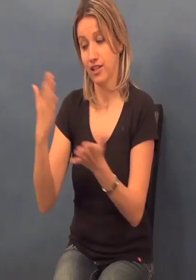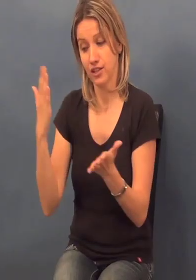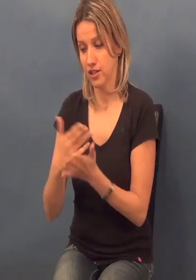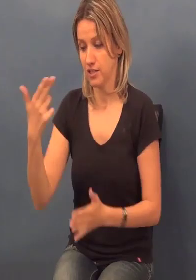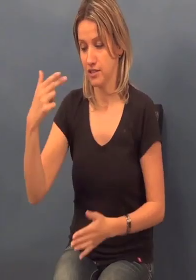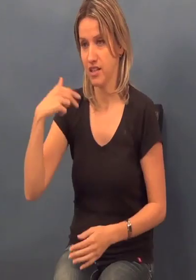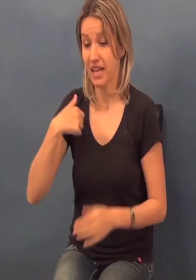Tylko niedziela.